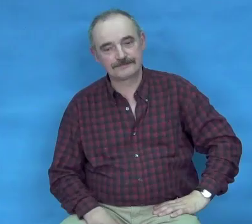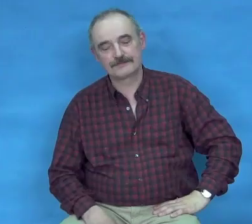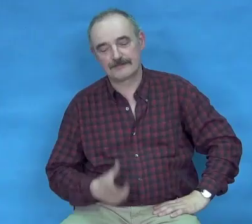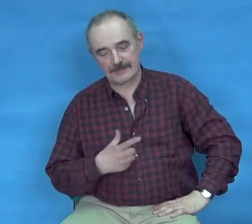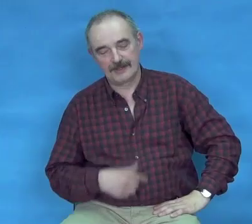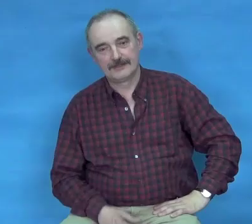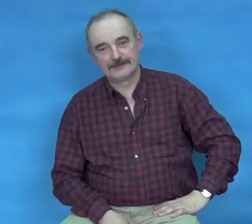Aha.